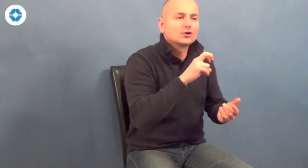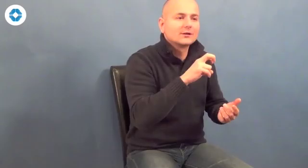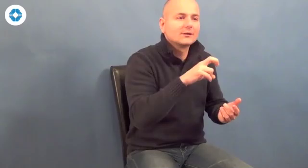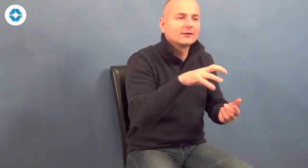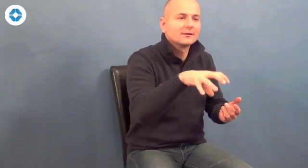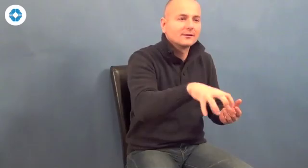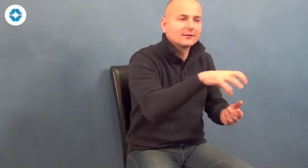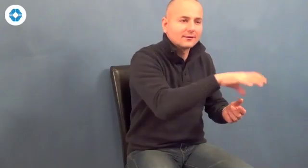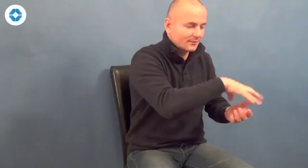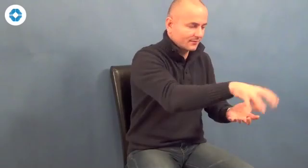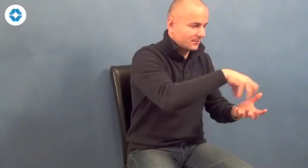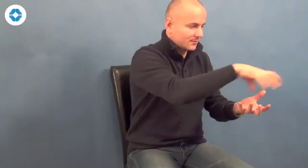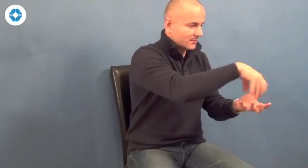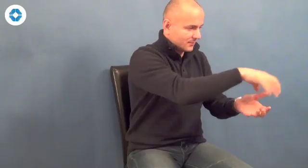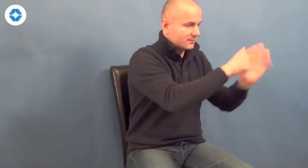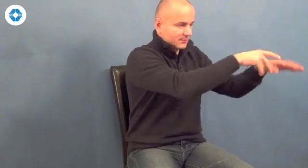Pozbierał je i dał chłopakowi.